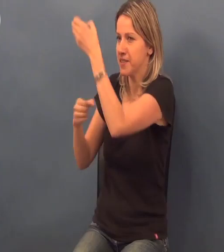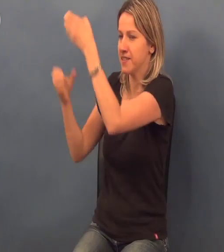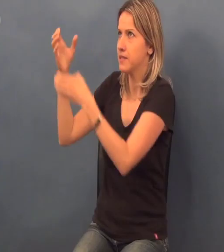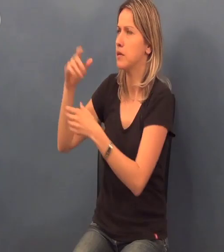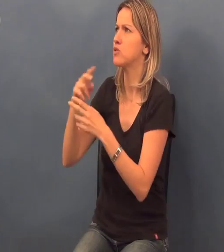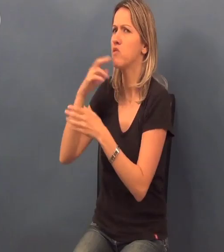Woda w rurze? Nie wiem.